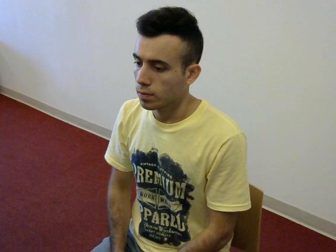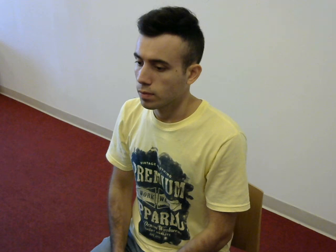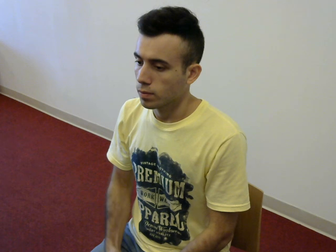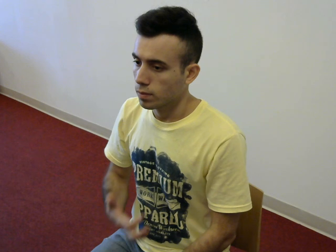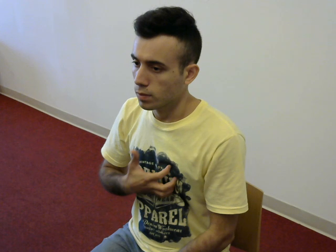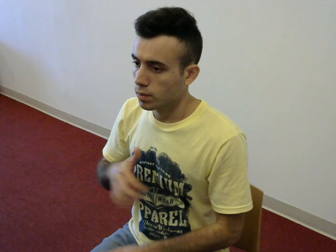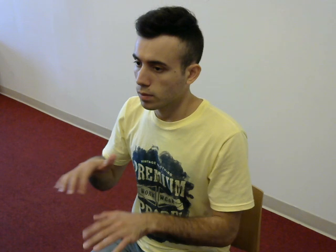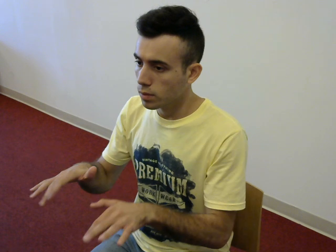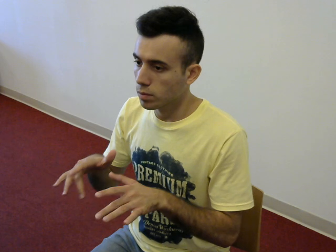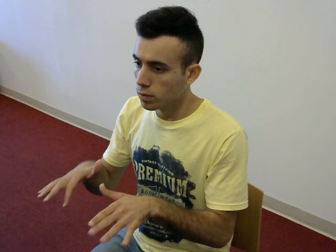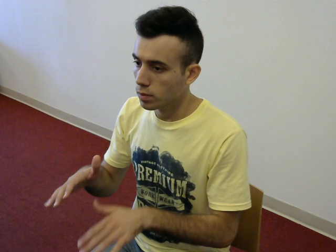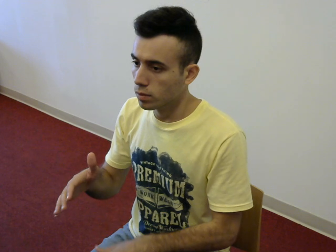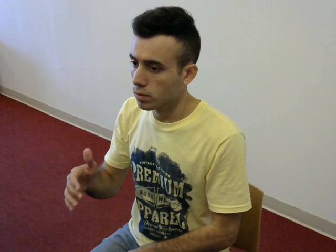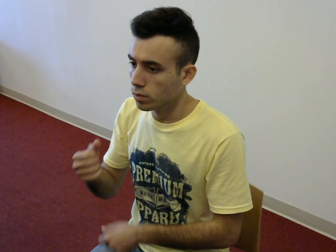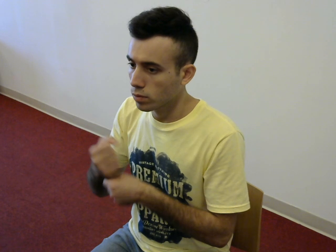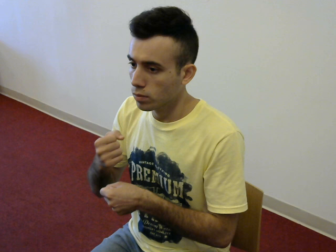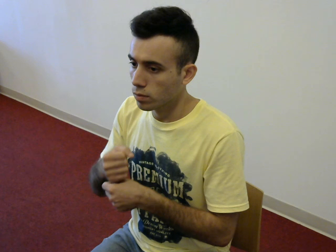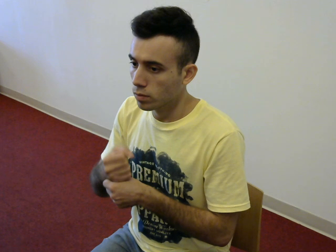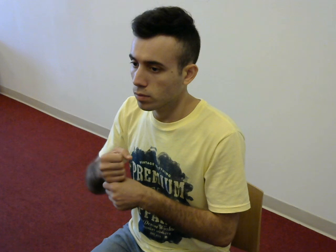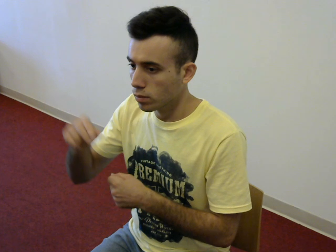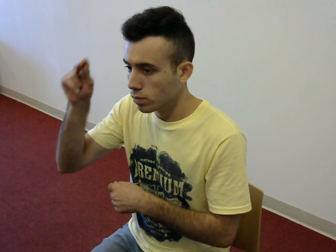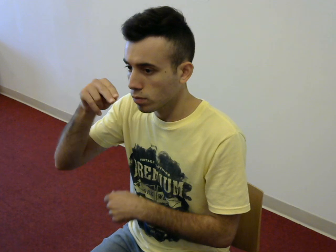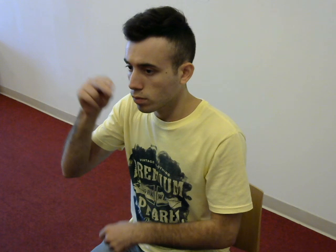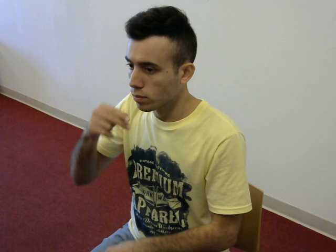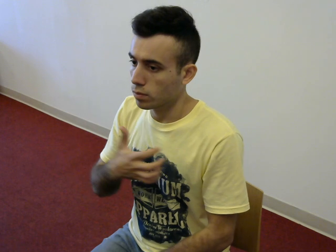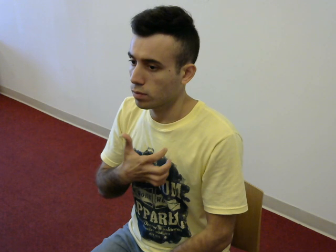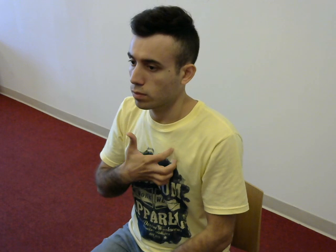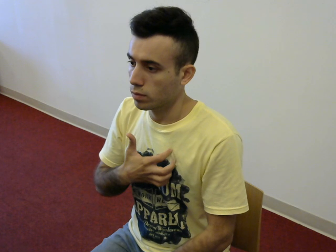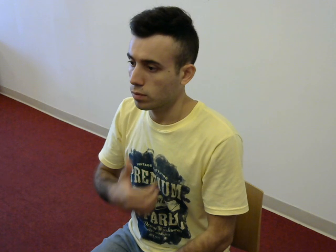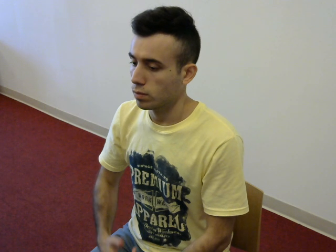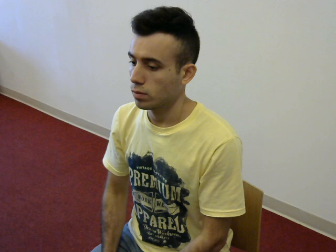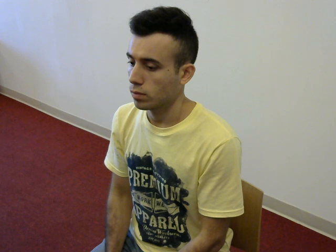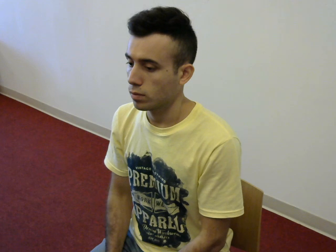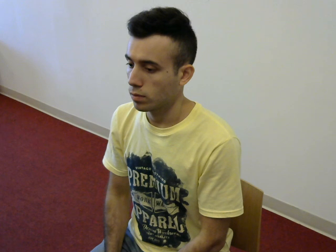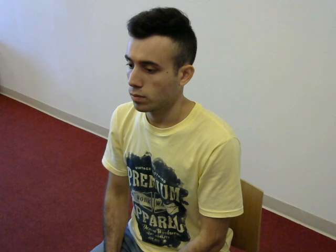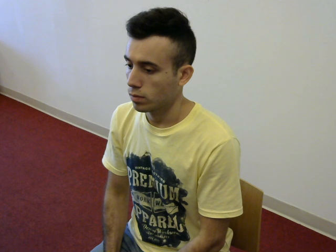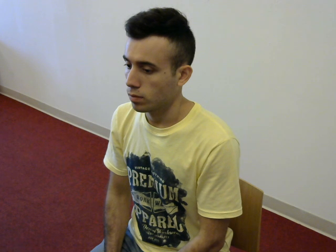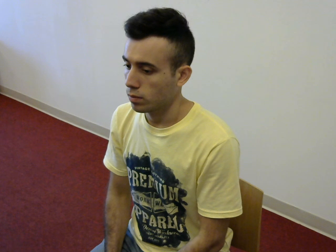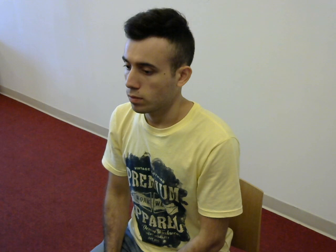Mən kompüterdə işləməyi öyrənmək istəyirəm